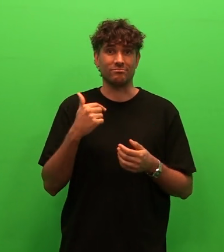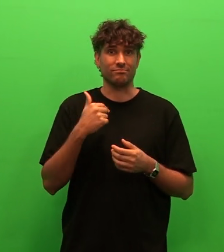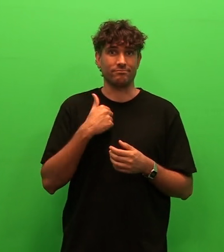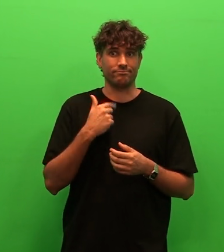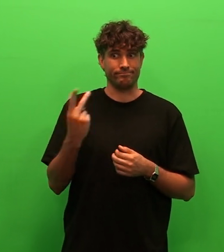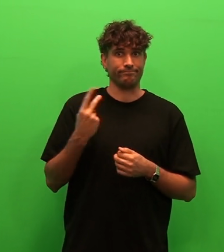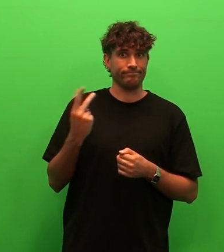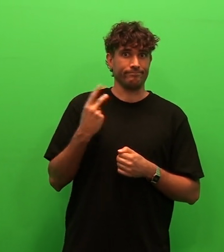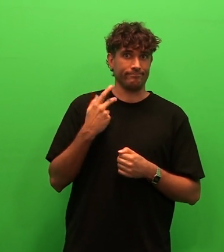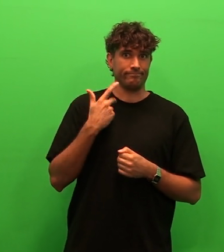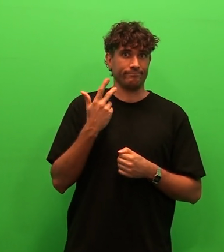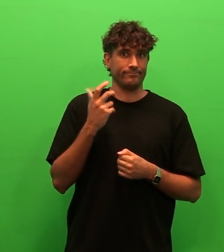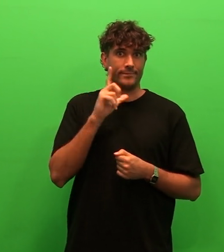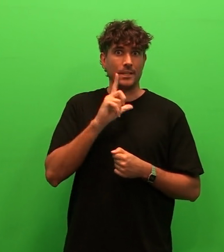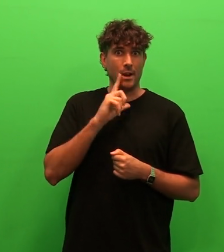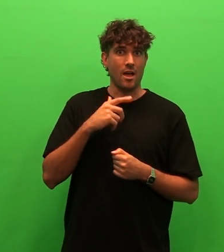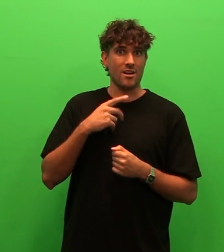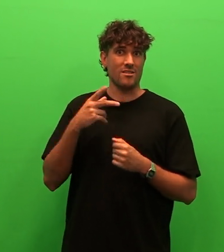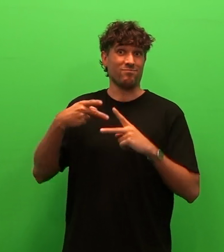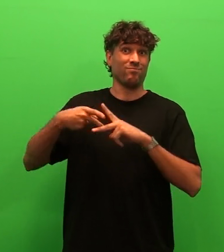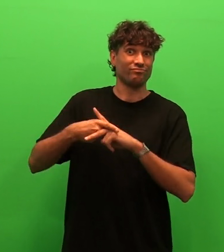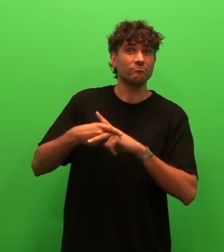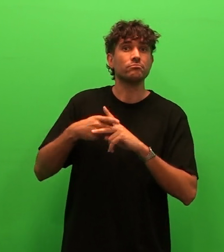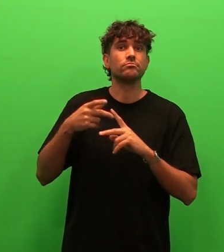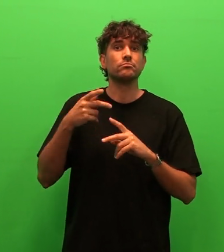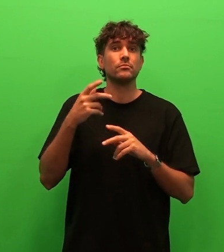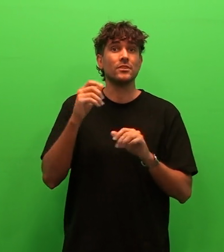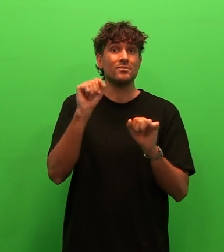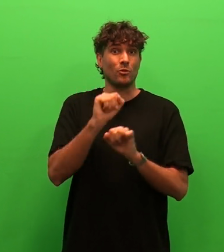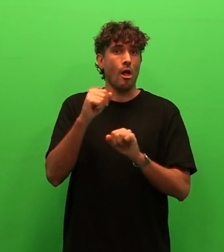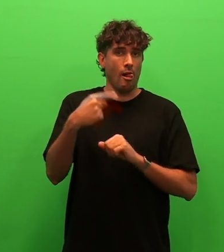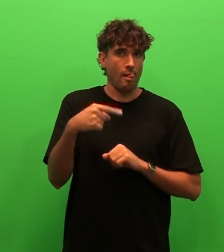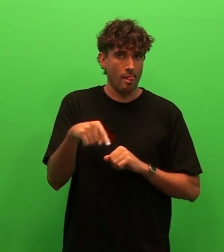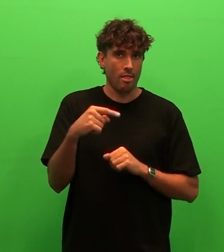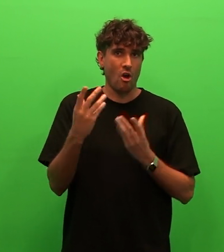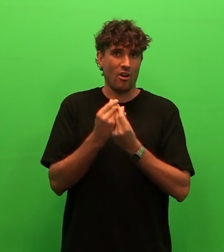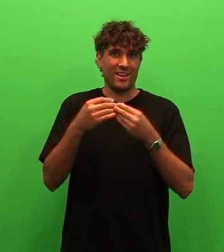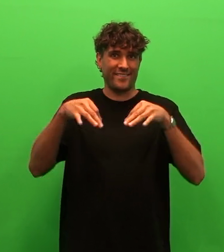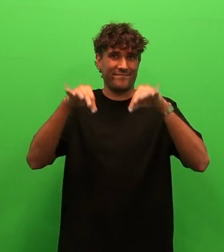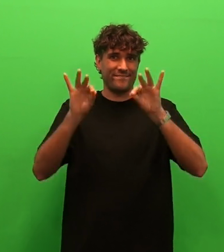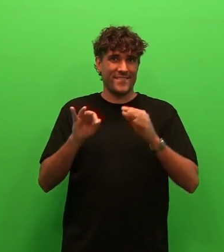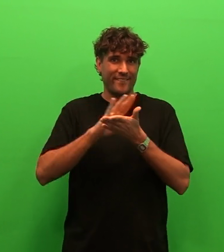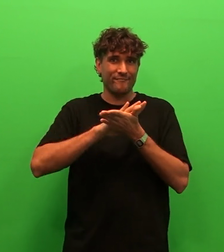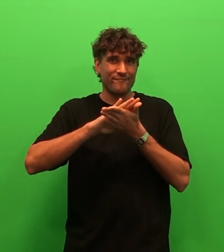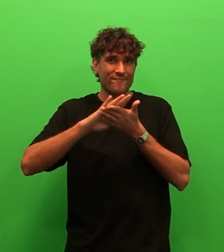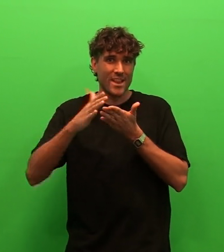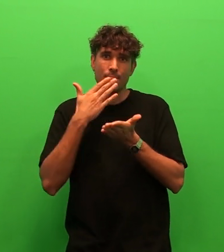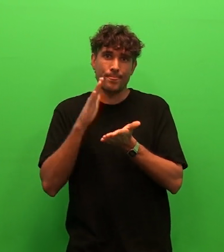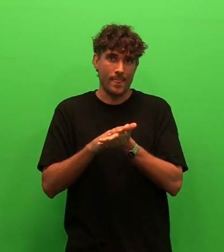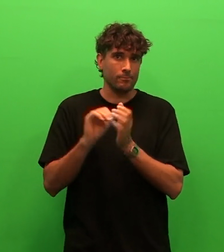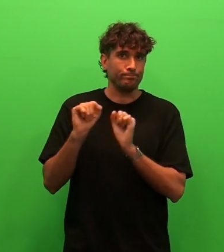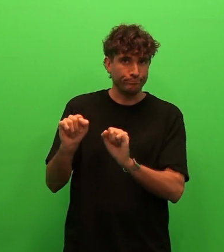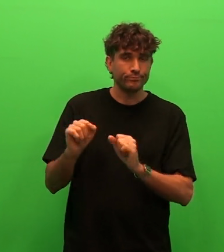Les dues som lesbianes i quan teim relacions ens protegim amb un material adhesiu.